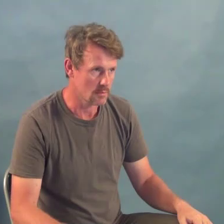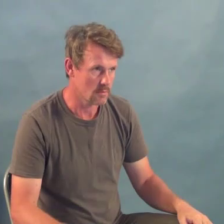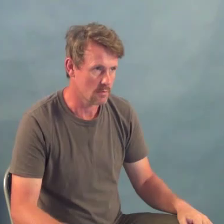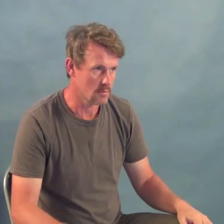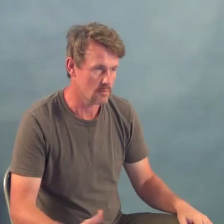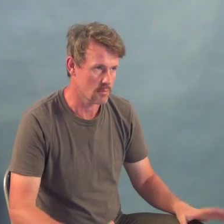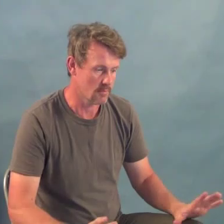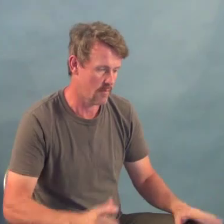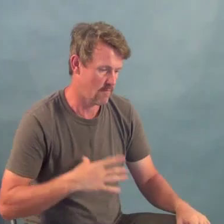Potem mam wolne.